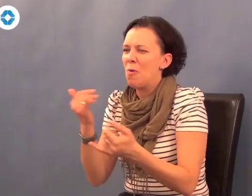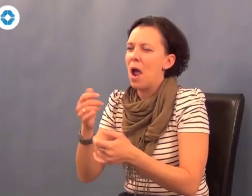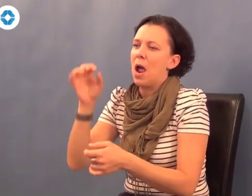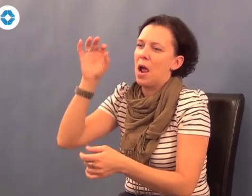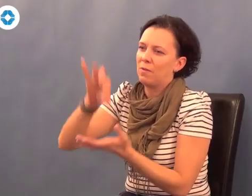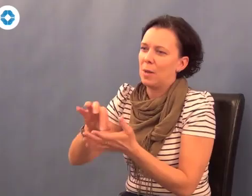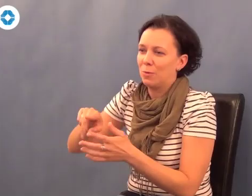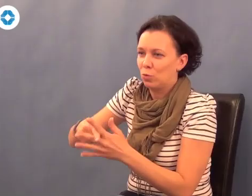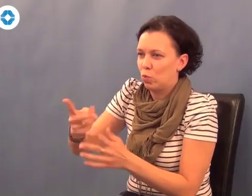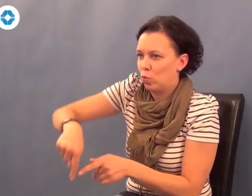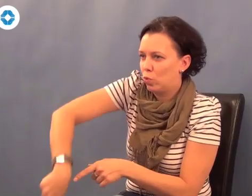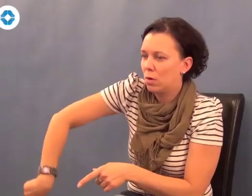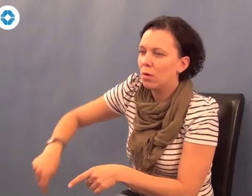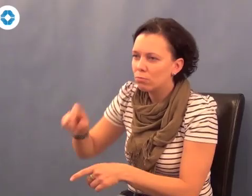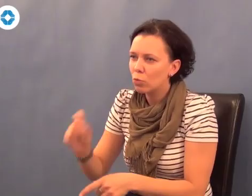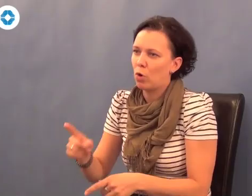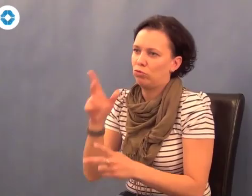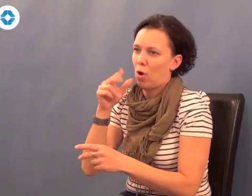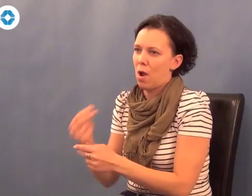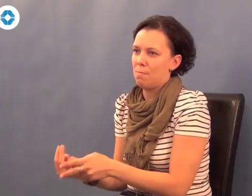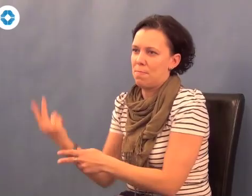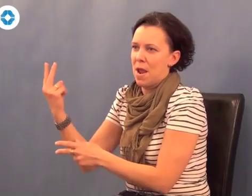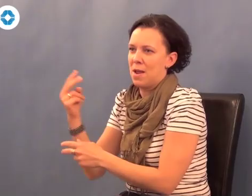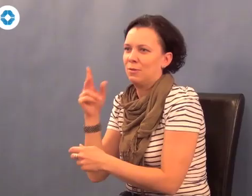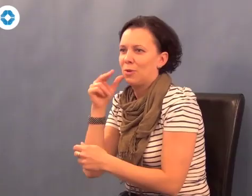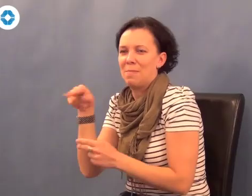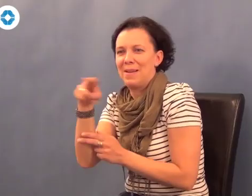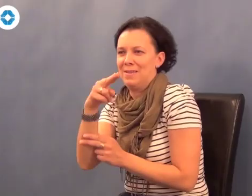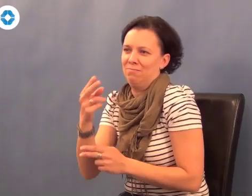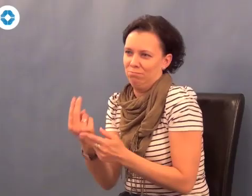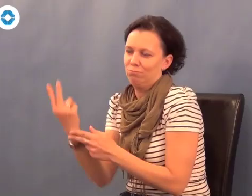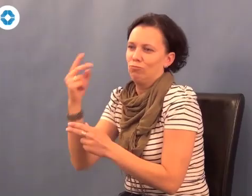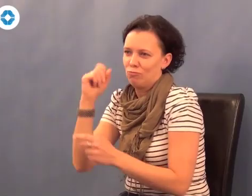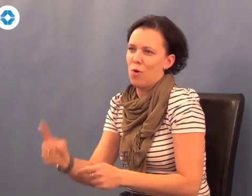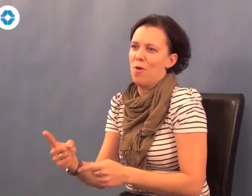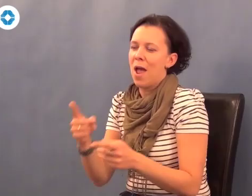W pewnym momencie, tam na dole z dziury wystaje żaba.